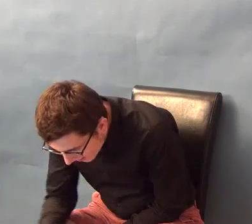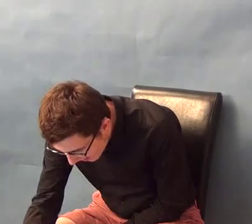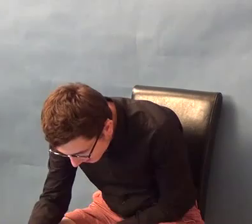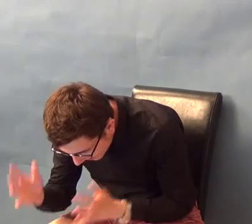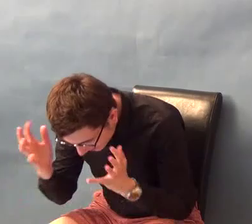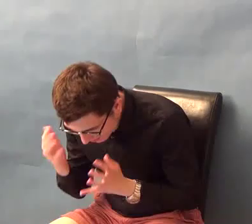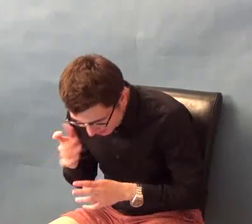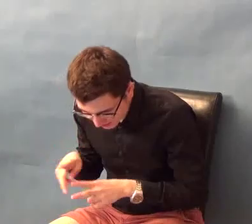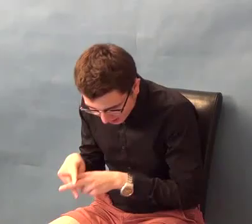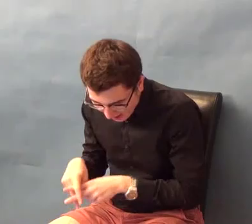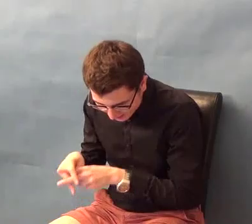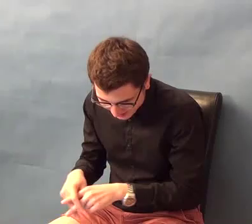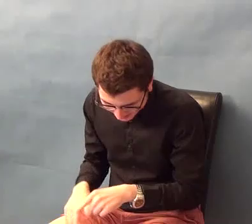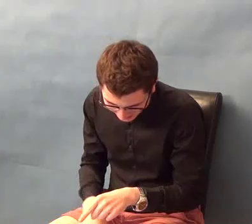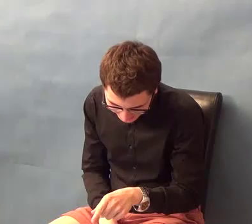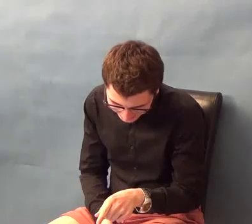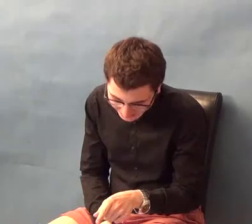Kask nadaje się dla osoby jadącej na koniu.